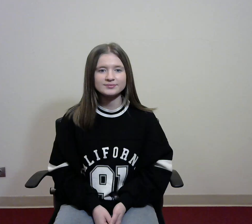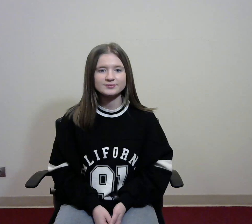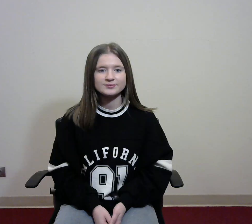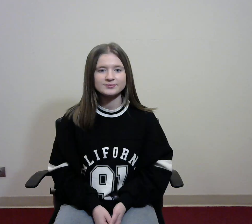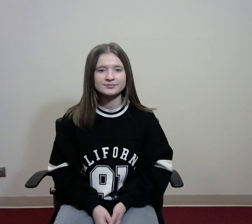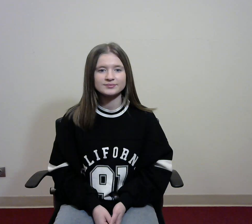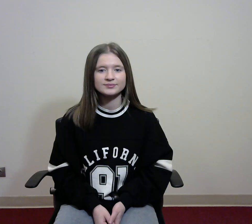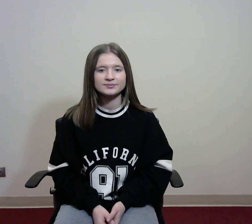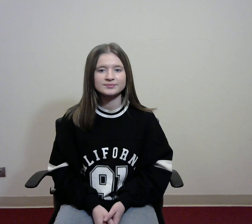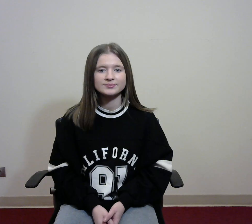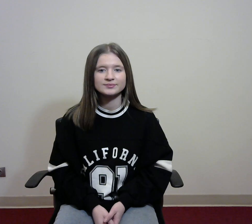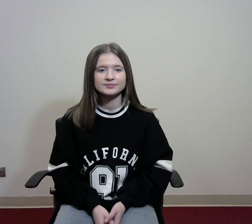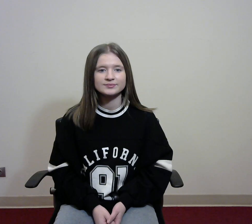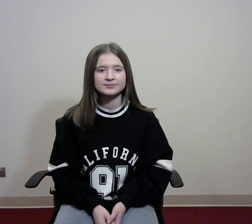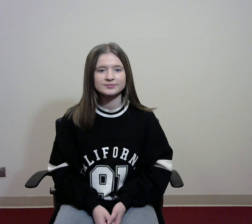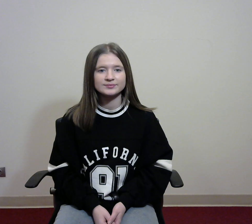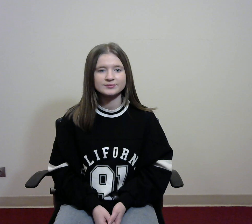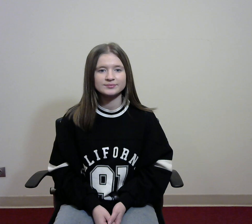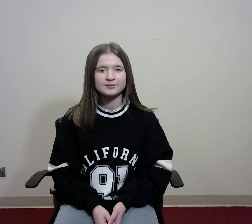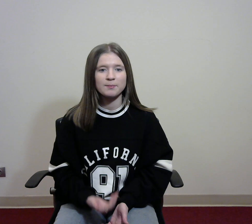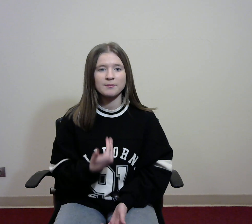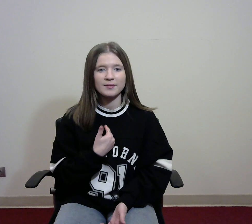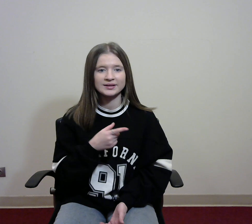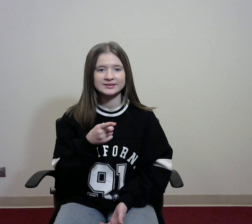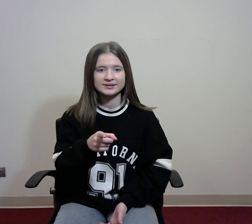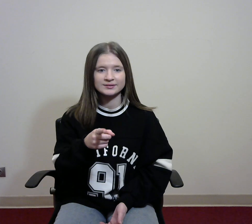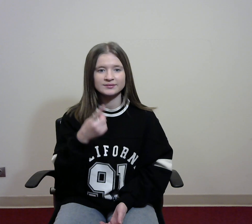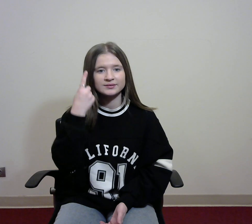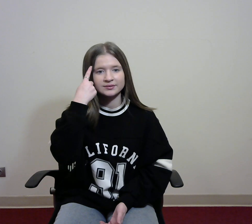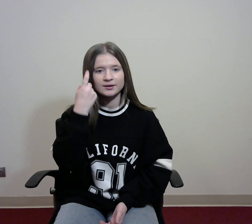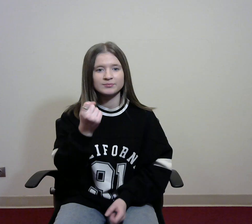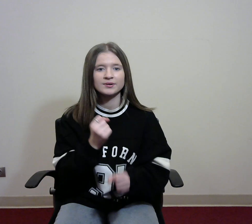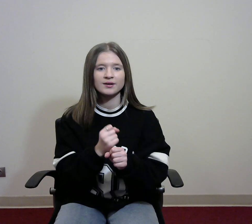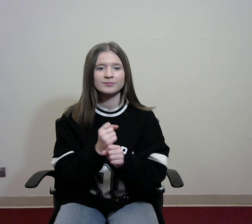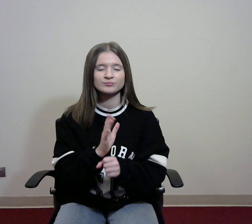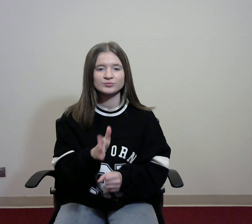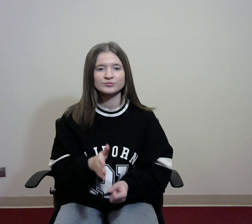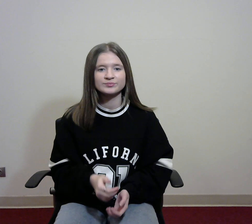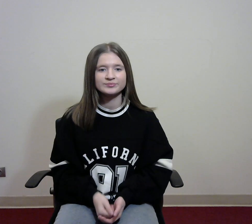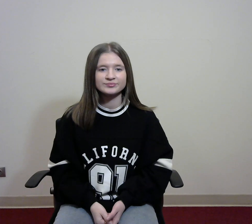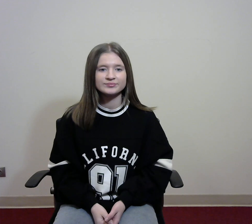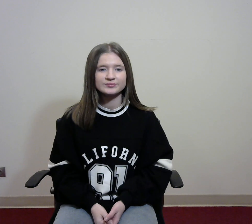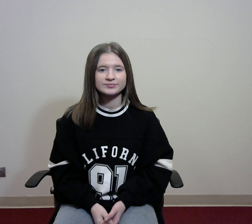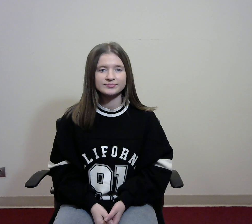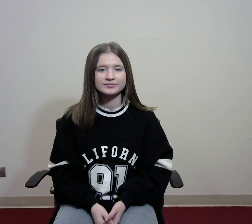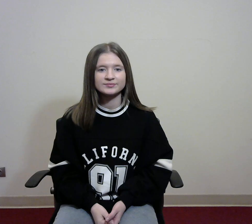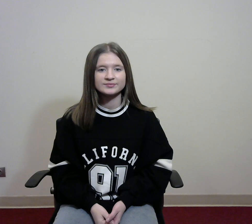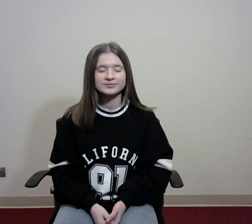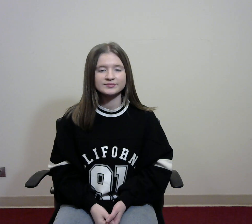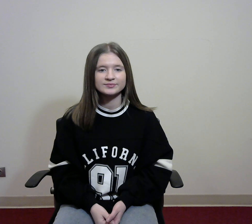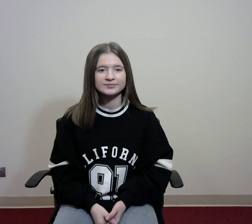Mən sizə xəbər edəcəyəm